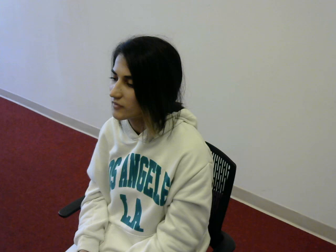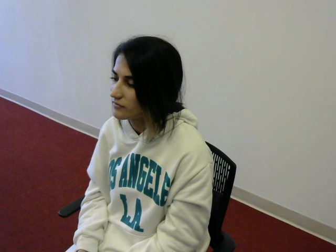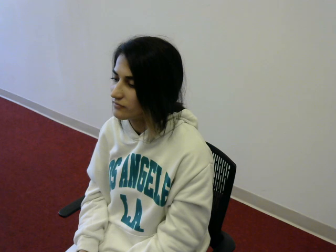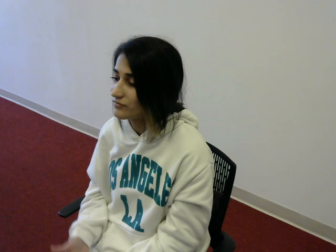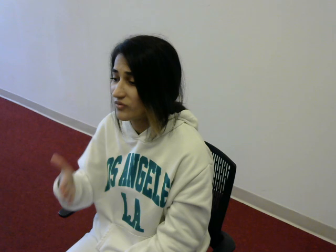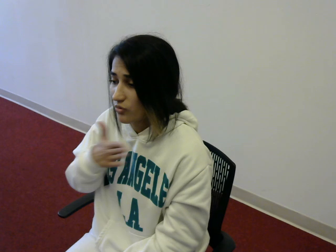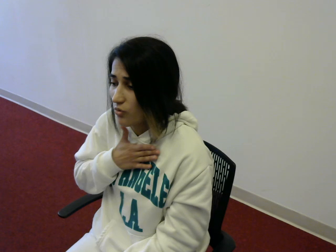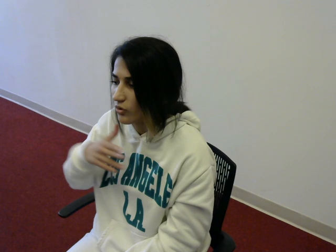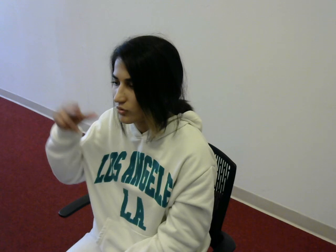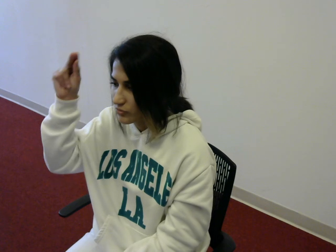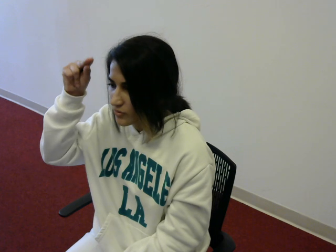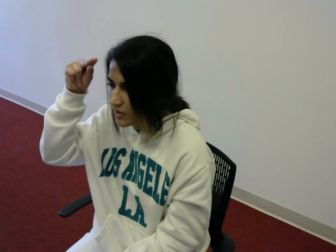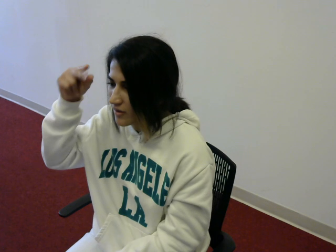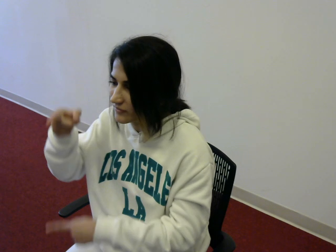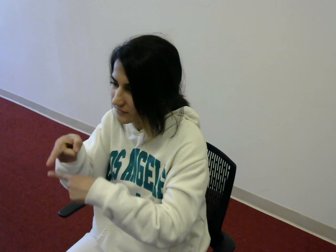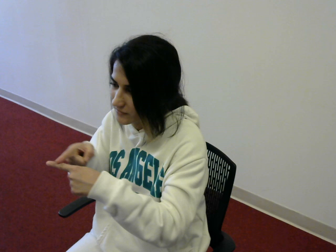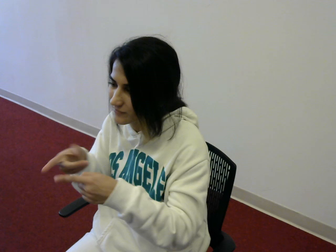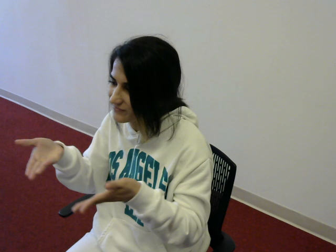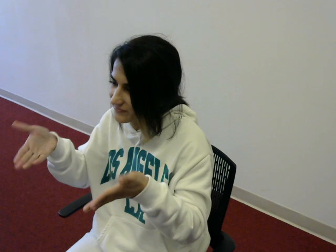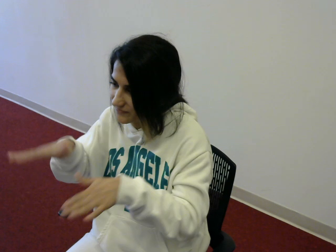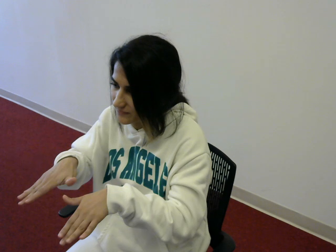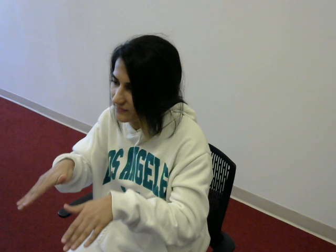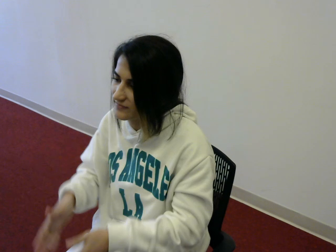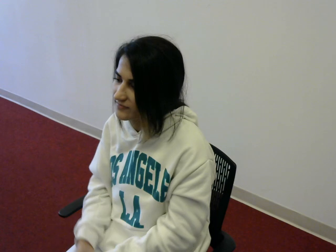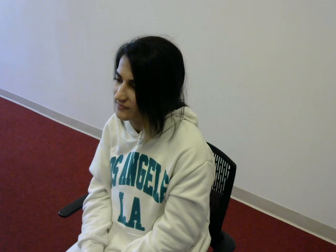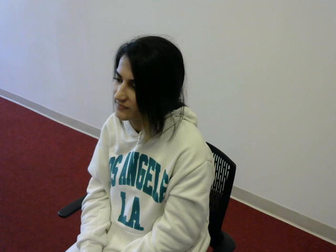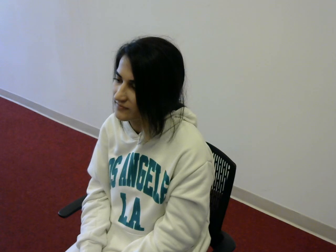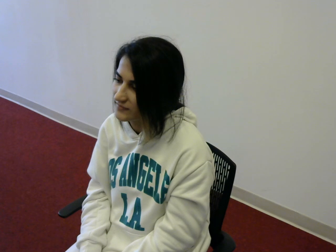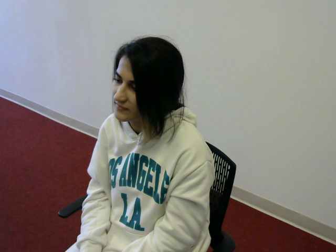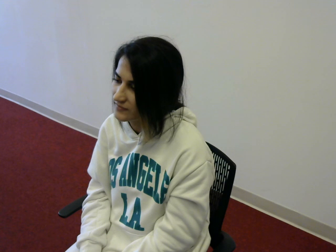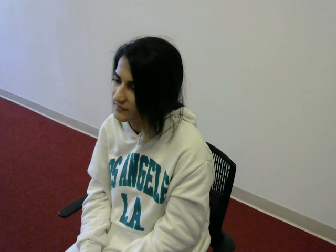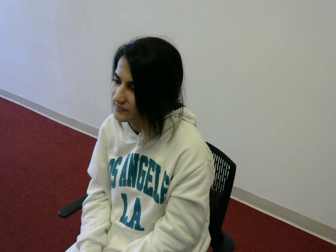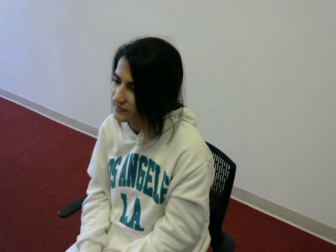Mənim təhsilim yarımçıq qalıb